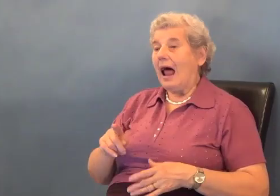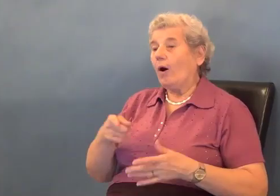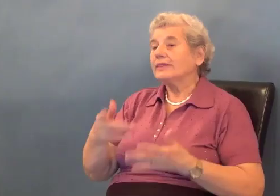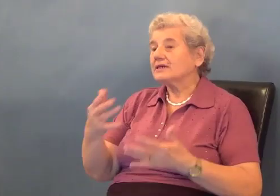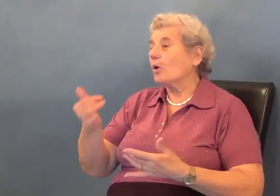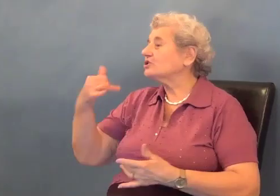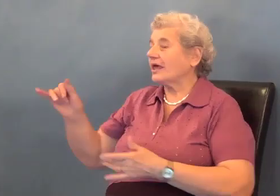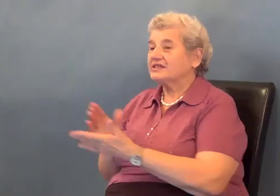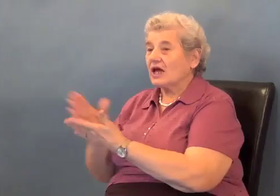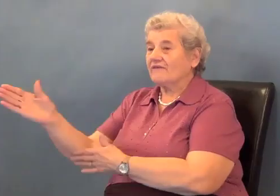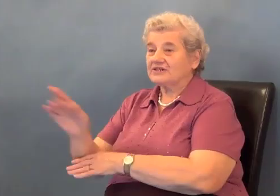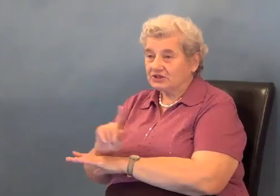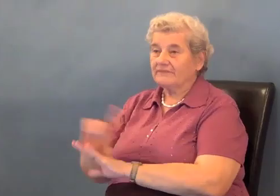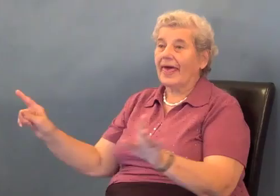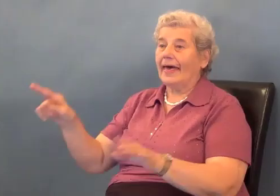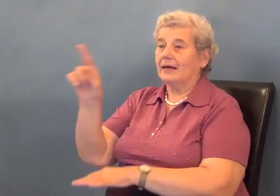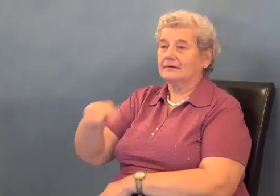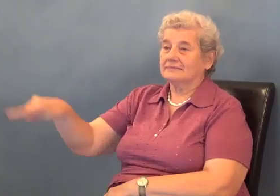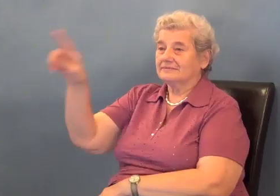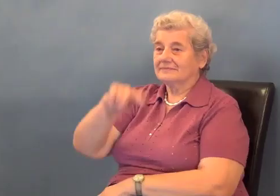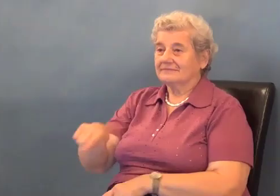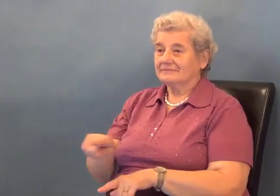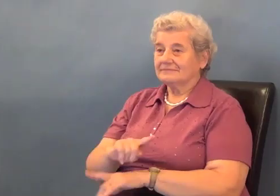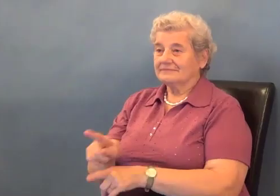Ale oni chcą gdzie indziej wejść, a nie, jest znak.